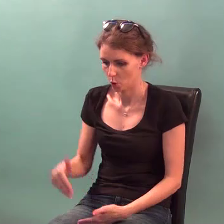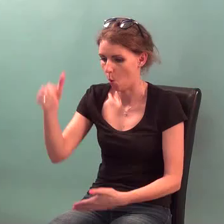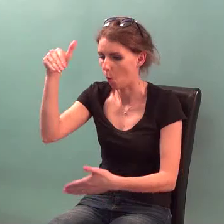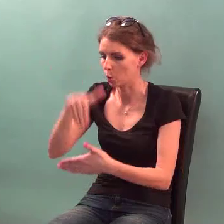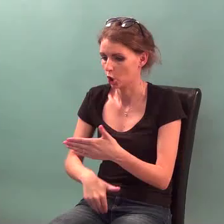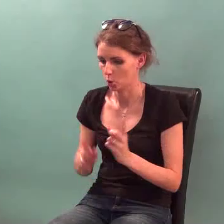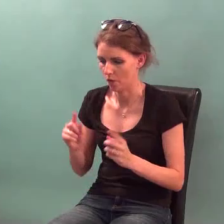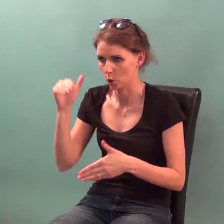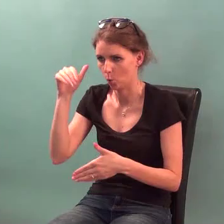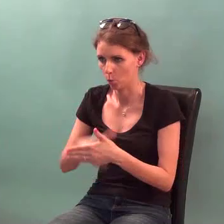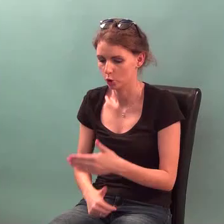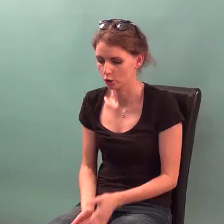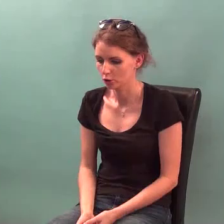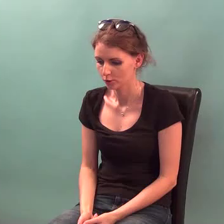Trzeba uważać, żeby się nie utopić.